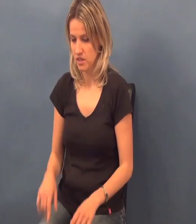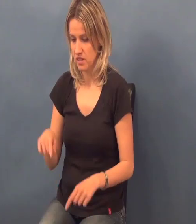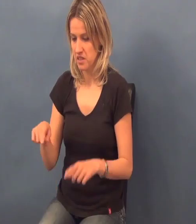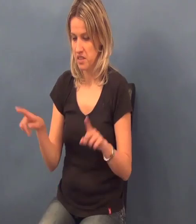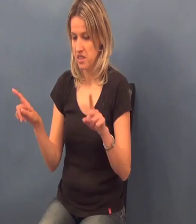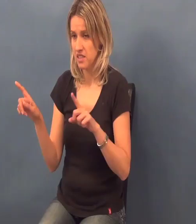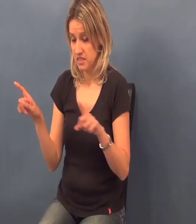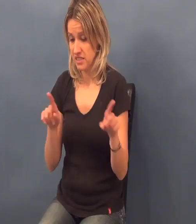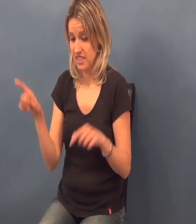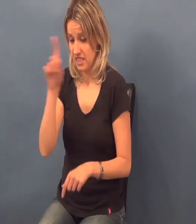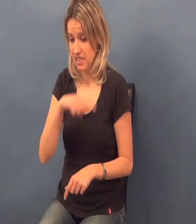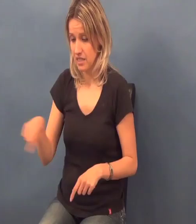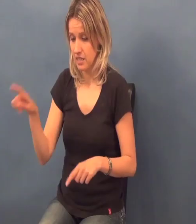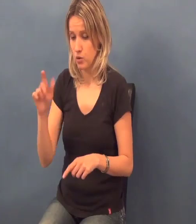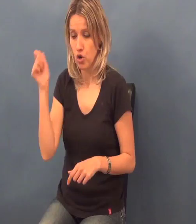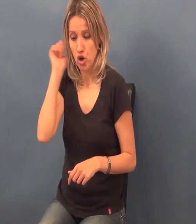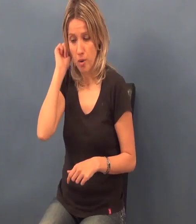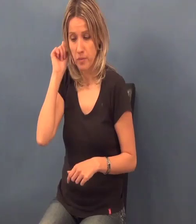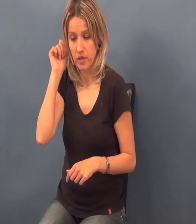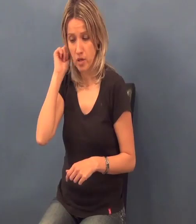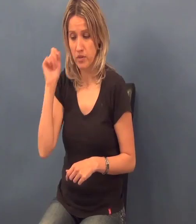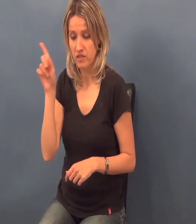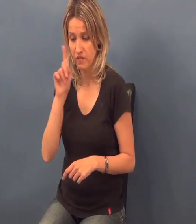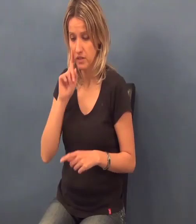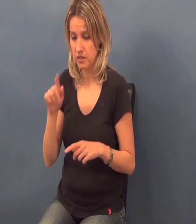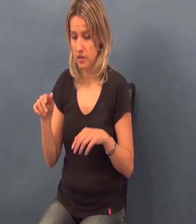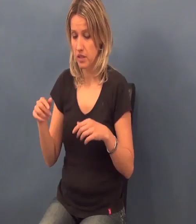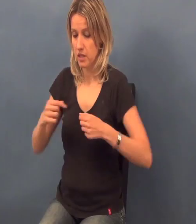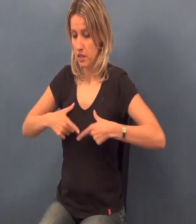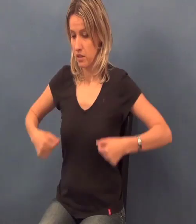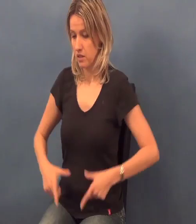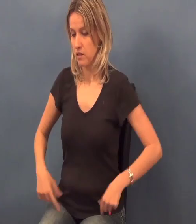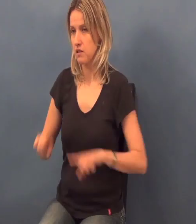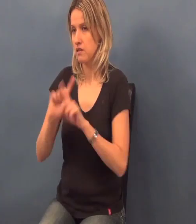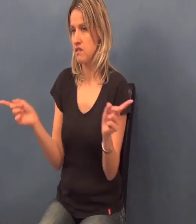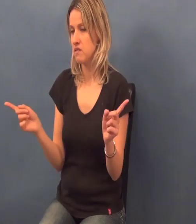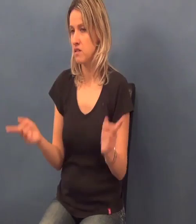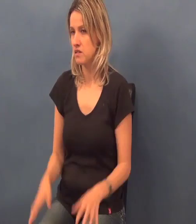Jest okrągły znak okrągły, na nim kobieta i mężczyzna w kostiumach kąpielowych. Zakaz.